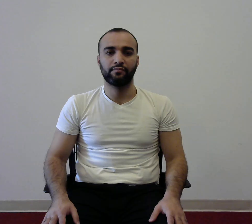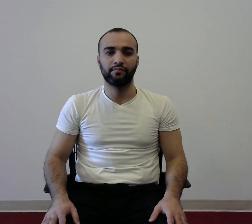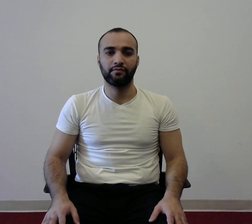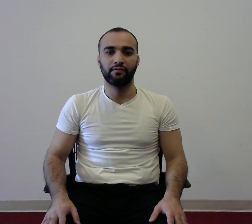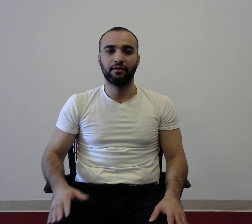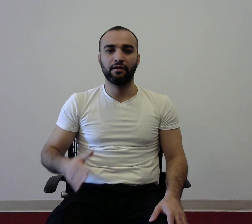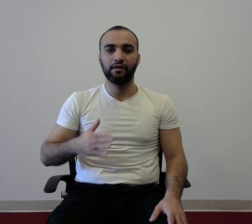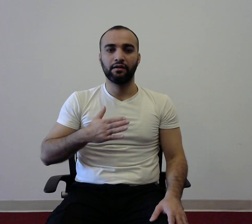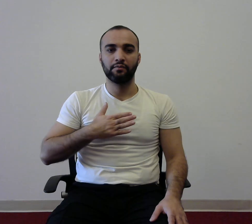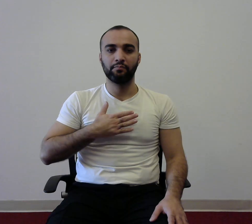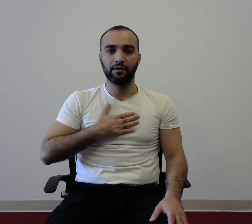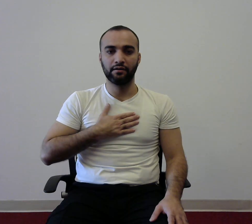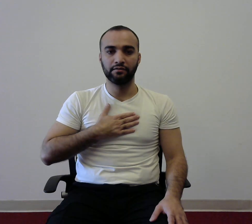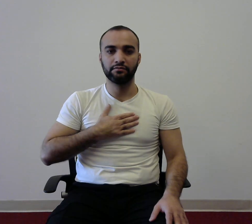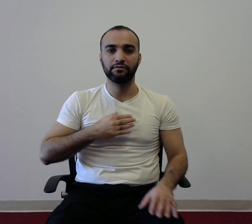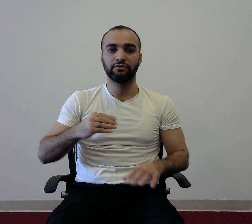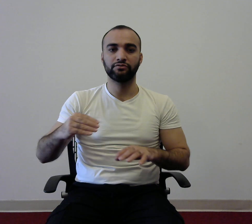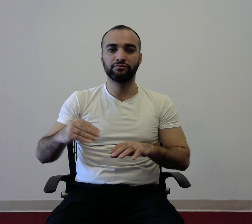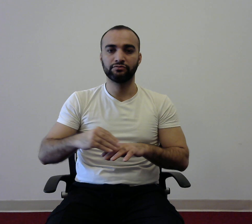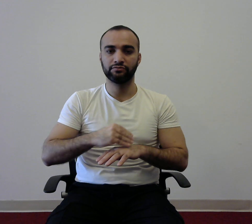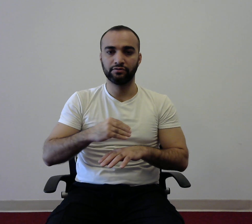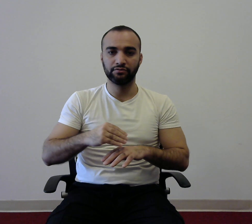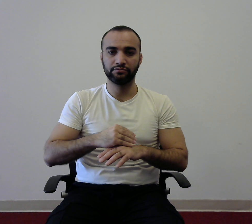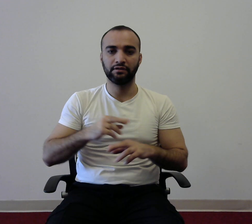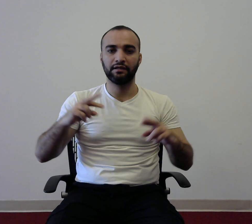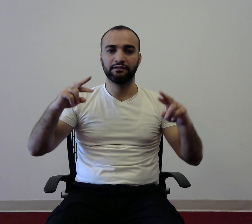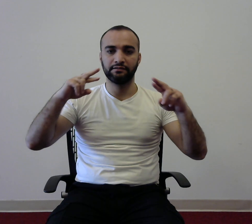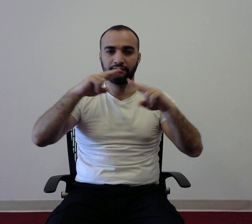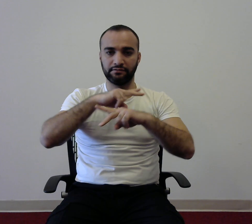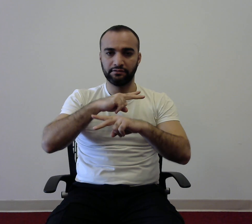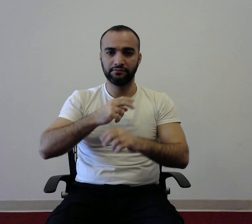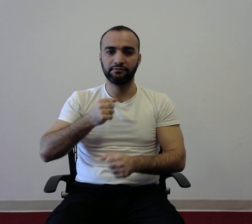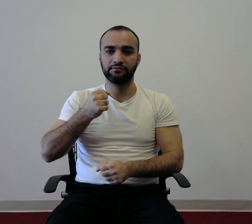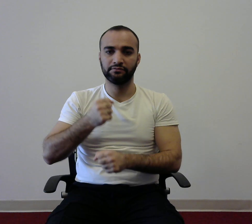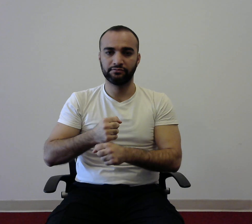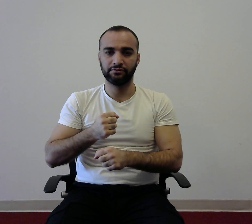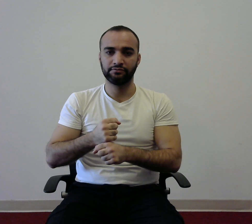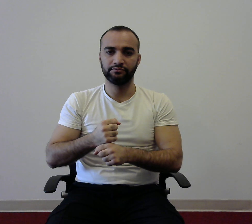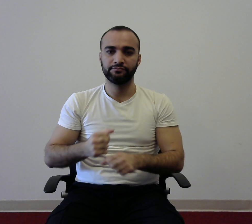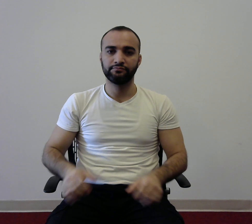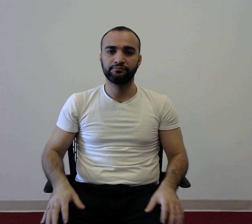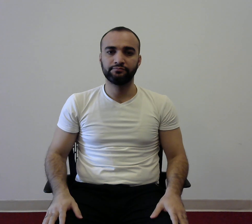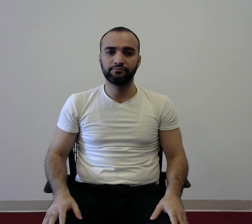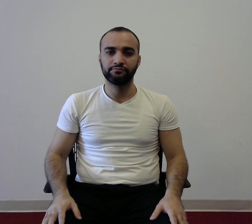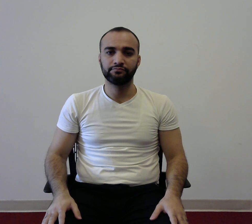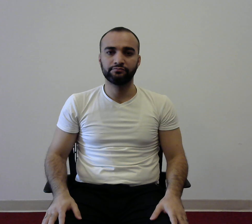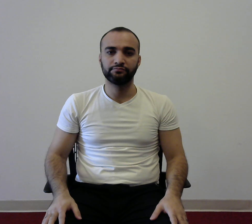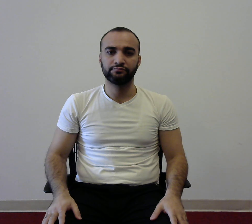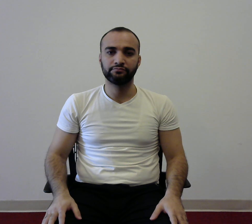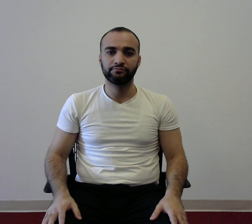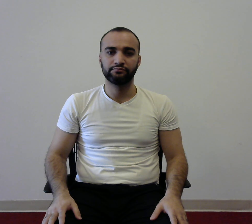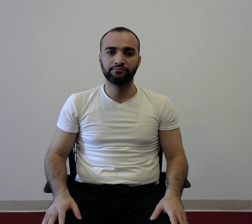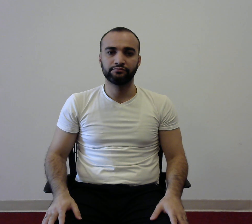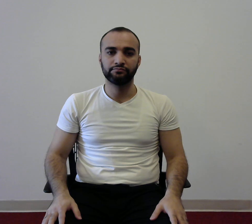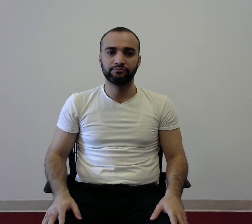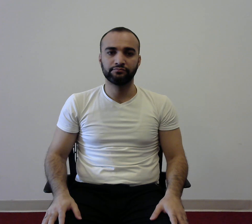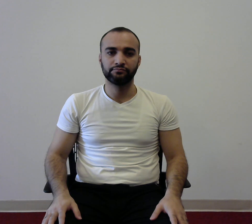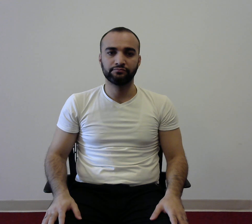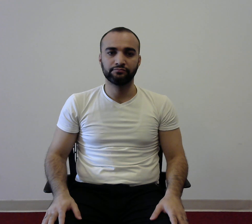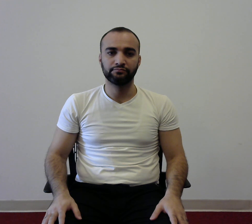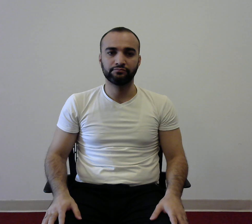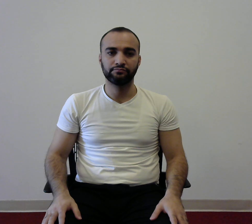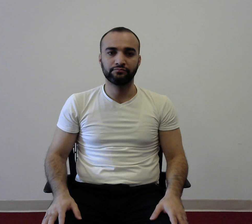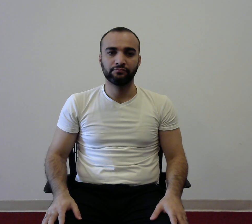Mənim həyat yoldaşım səhv edib